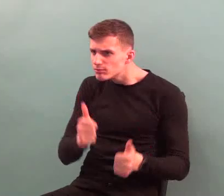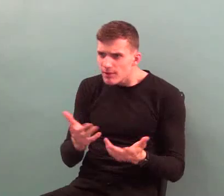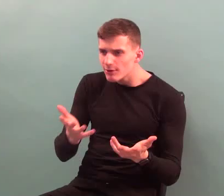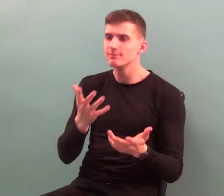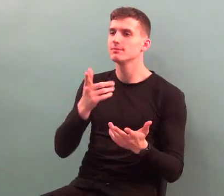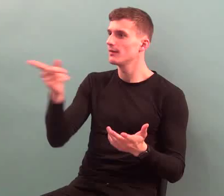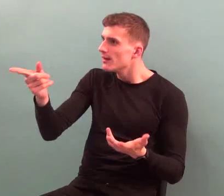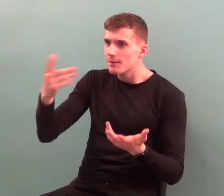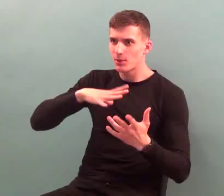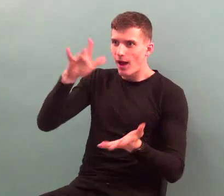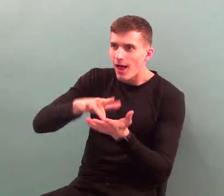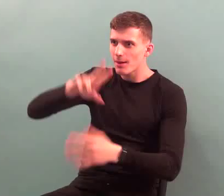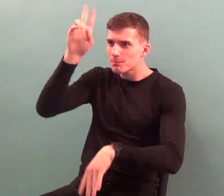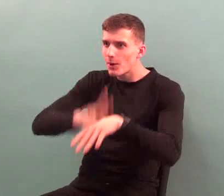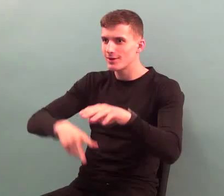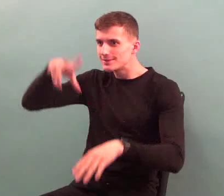"Był alarm, policja, straż..."